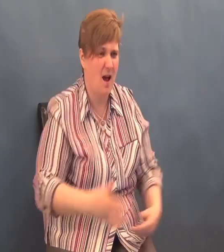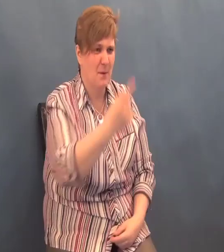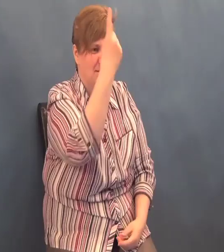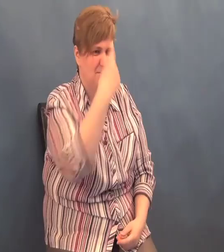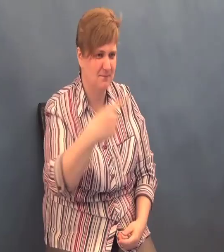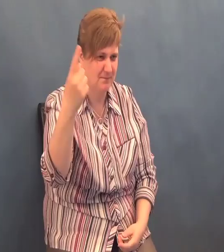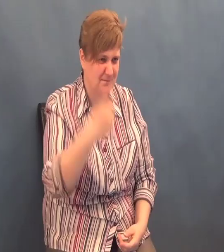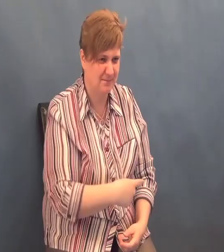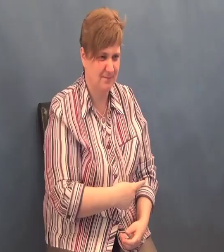Odpadam.